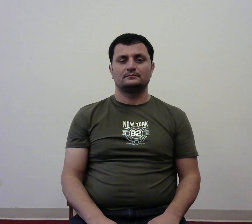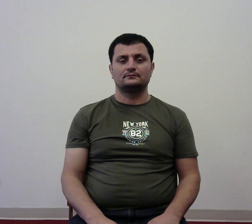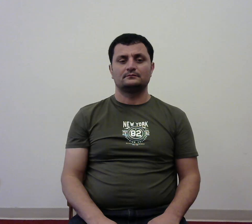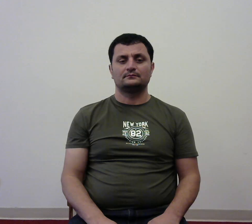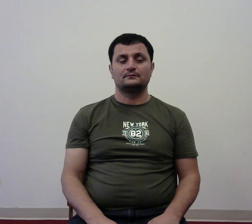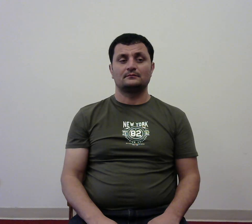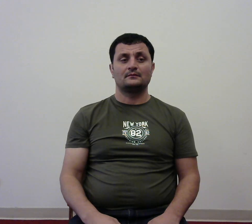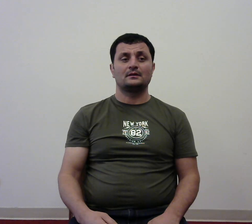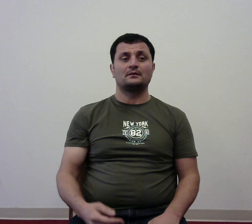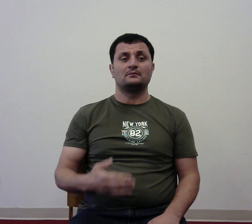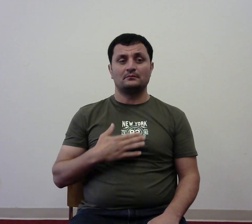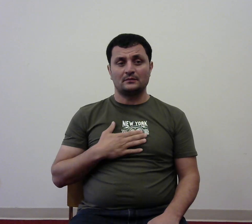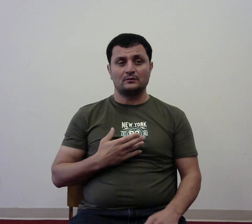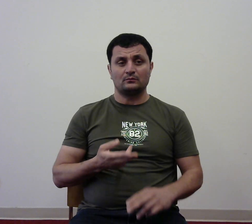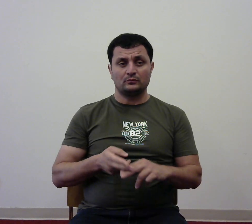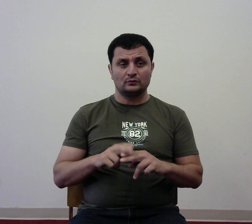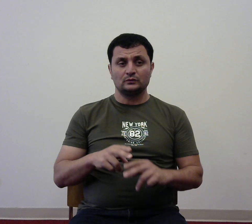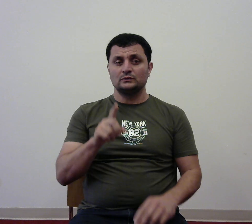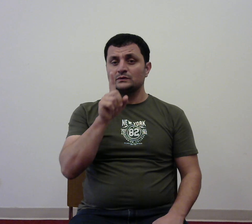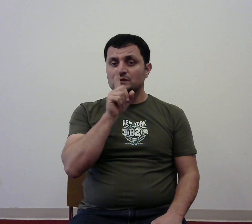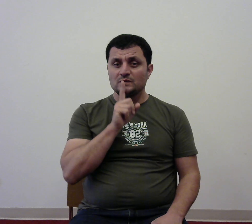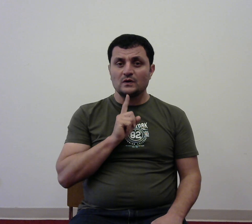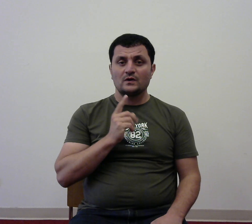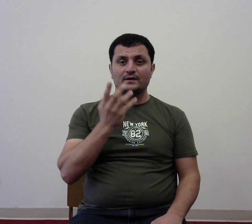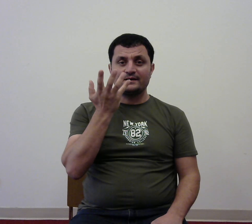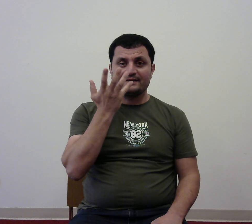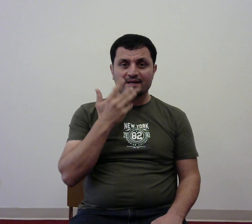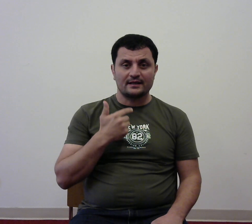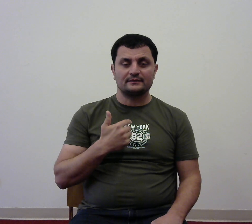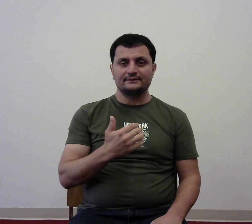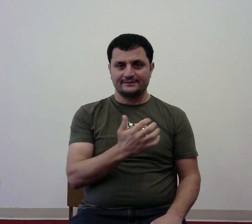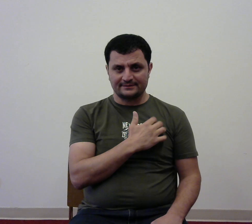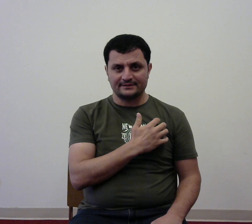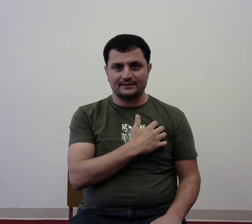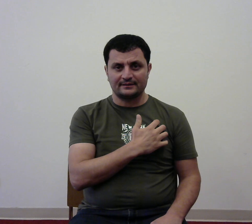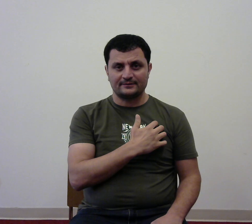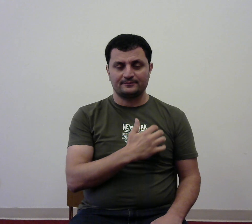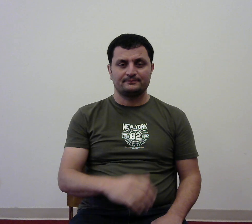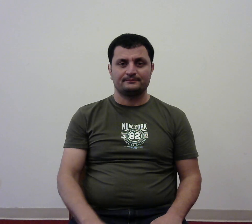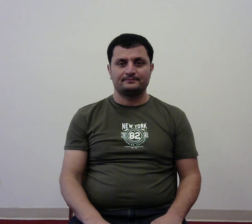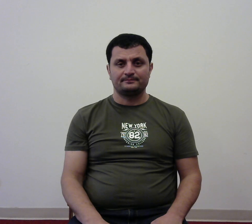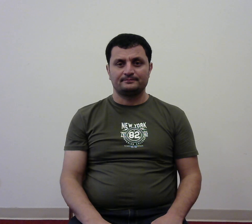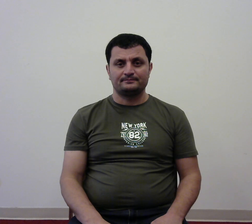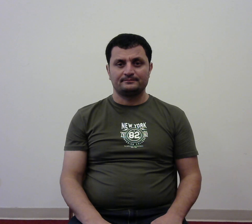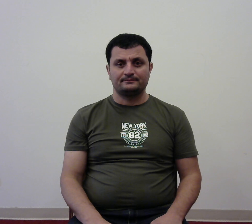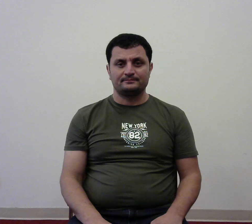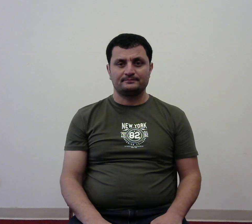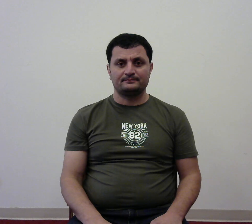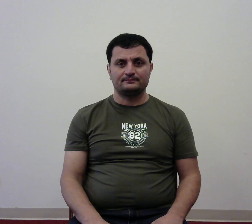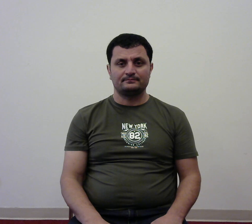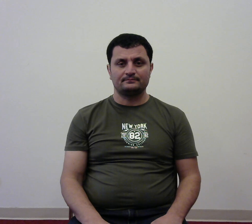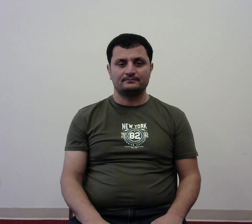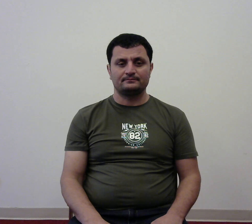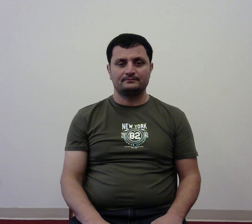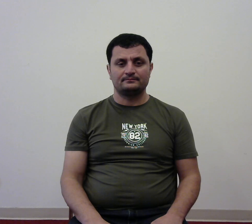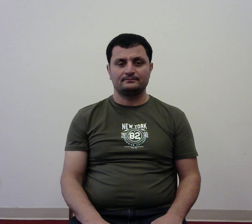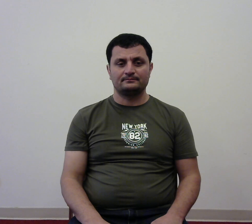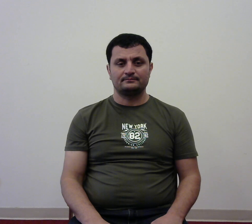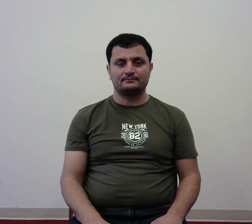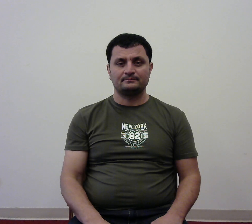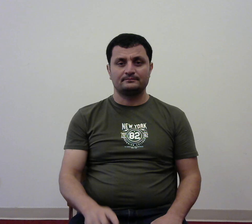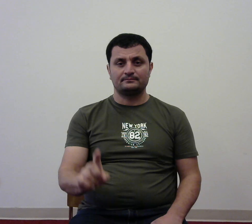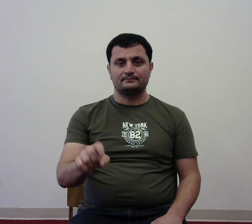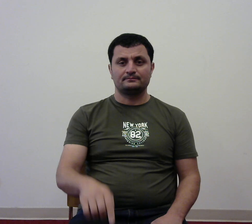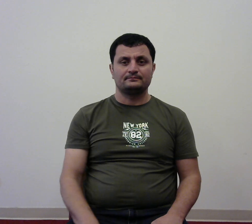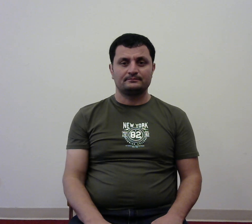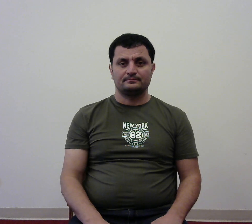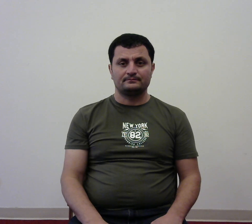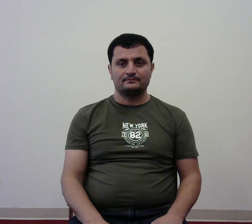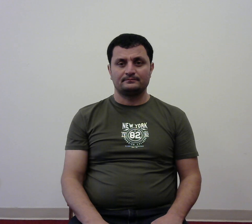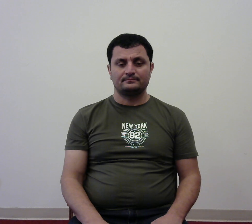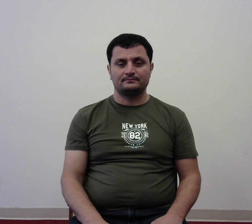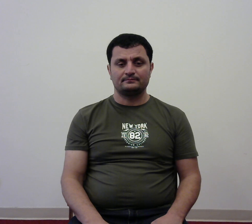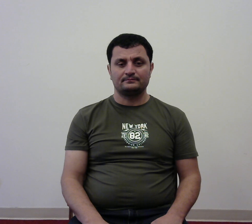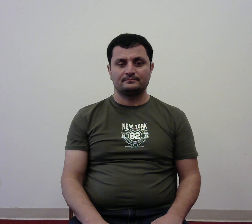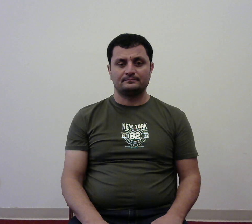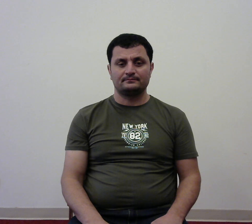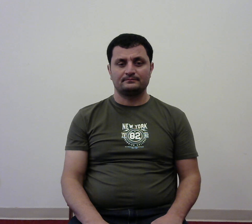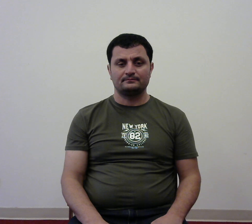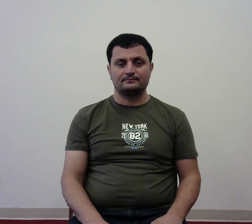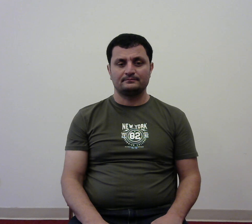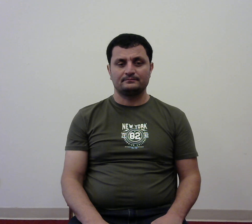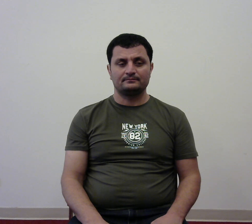Mən bunun göy rəngdə olanını istəyirəm